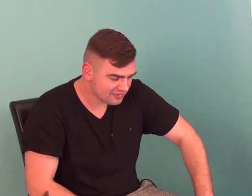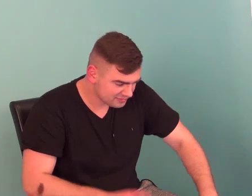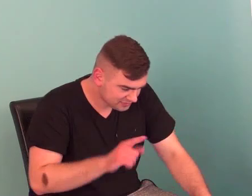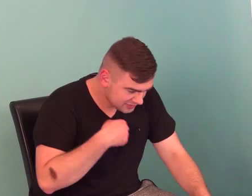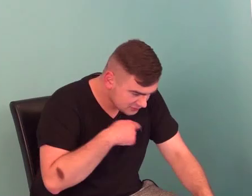Poczekaj, ja.